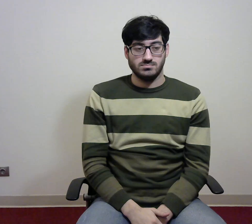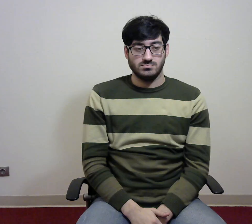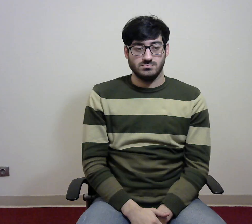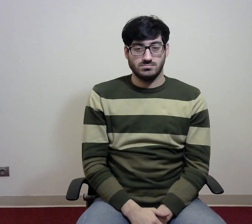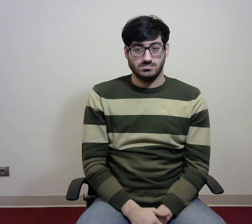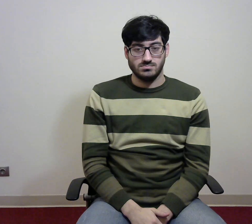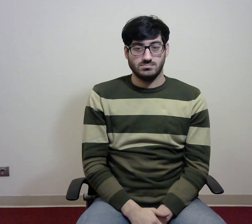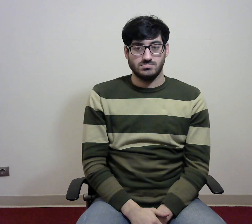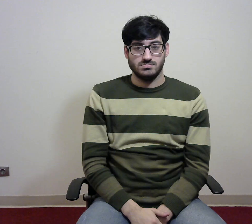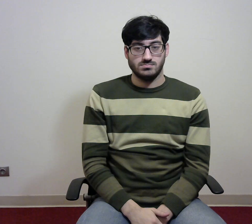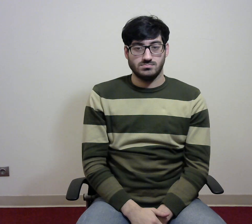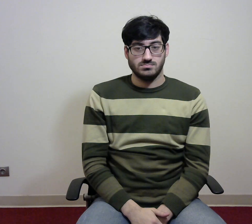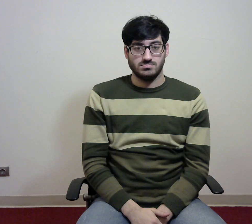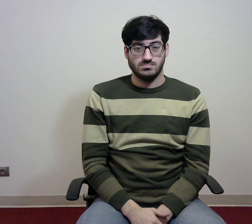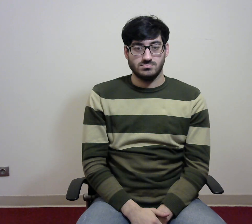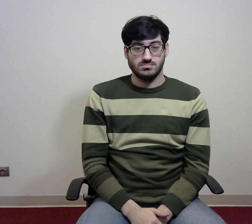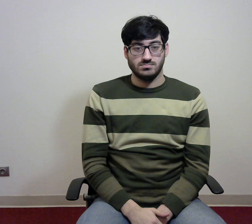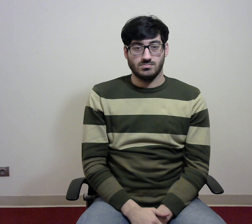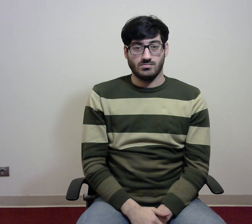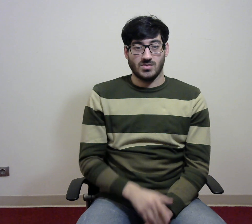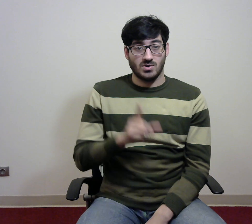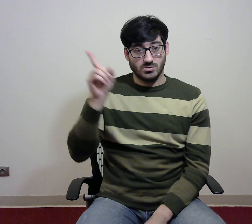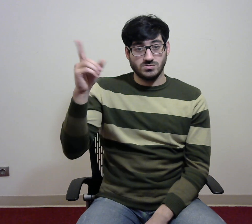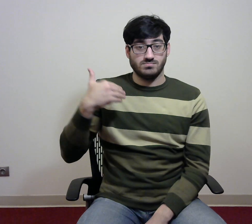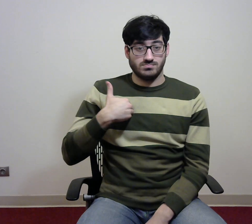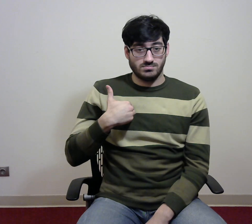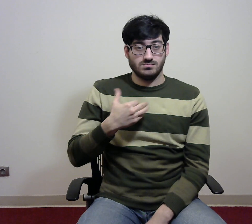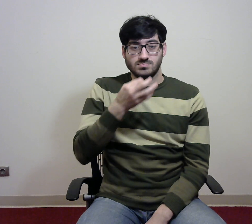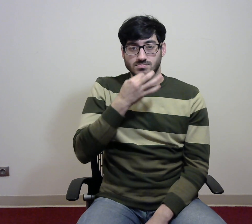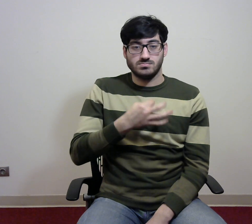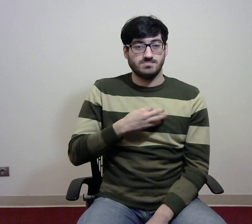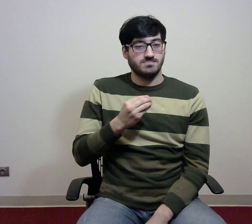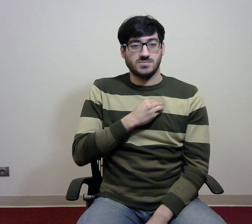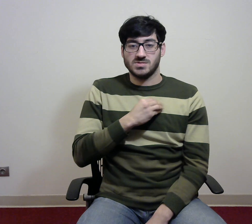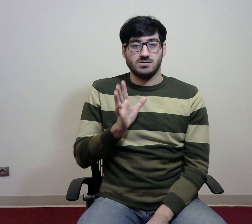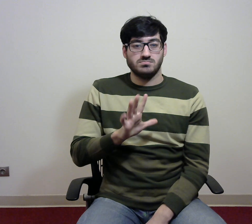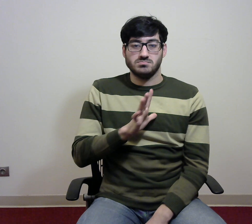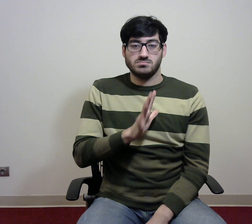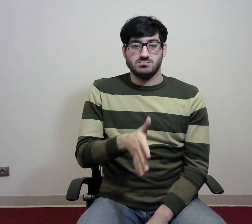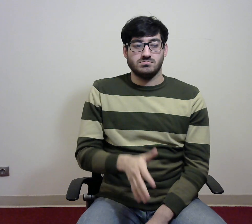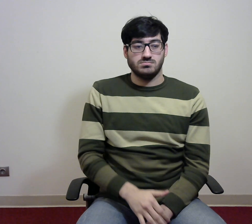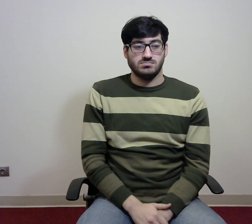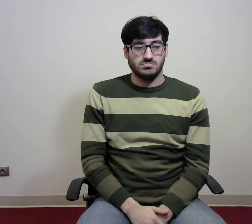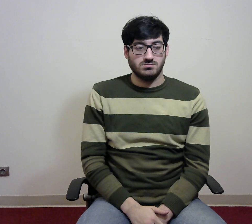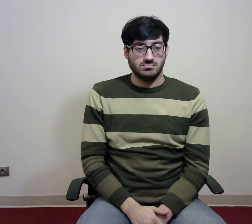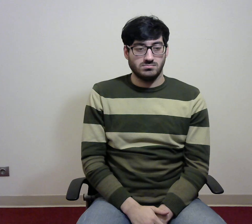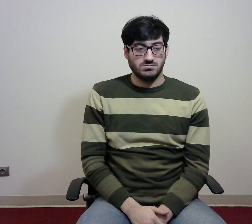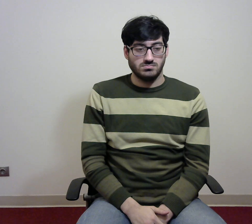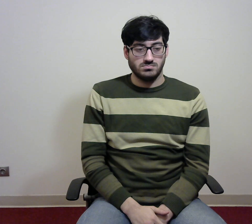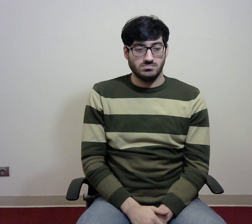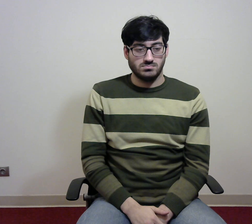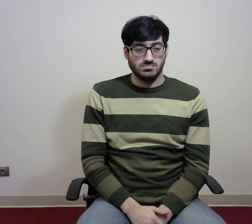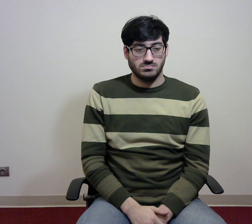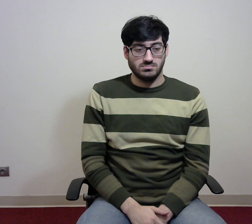O mənə cavab verməyib